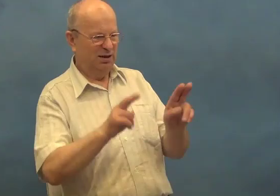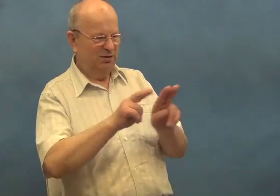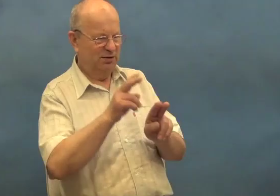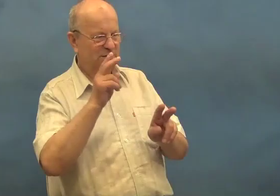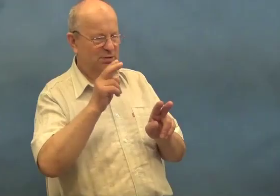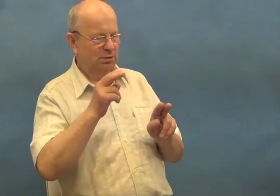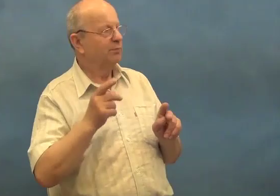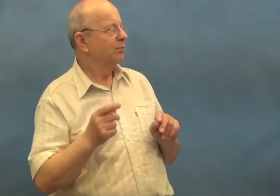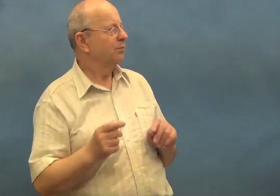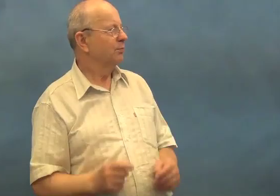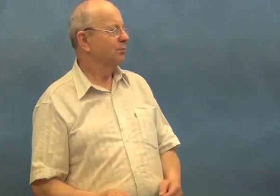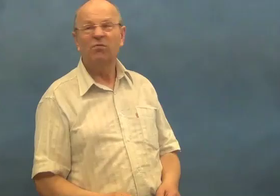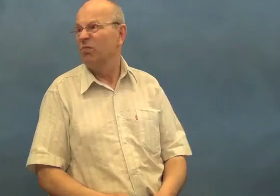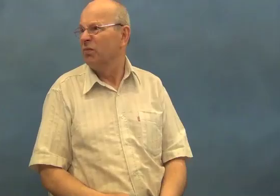Tak samo.